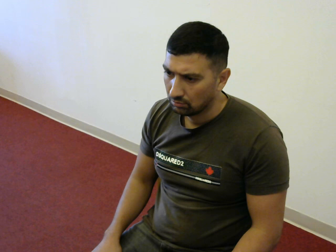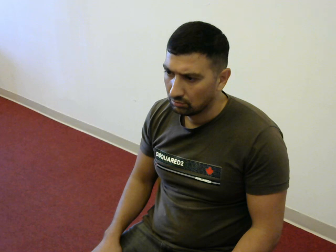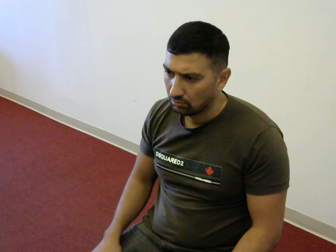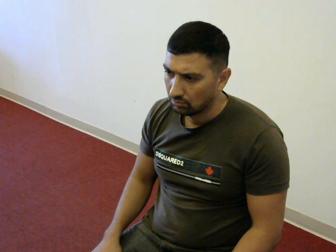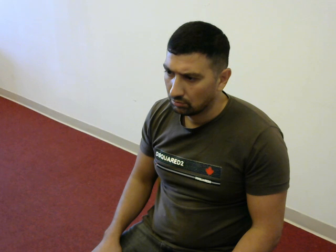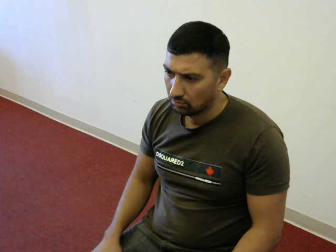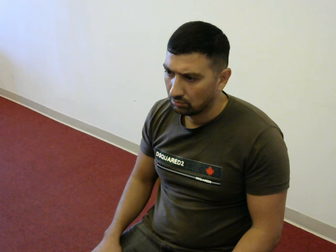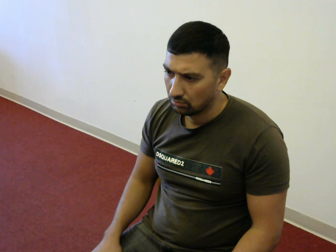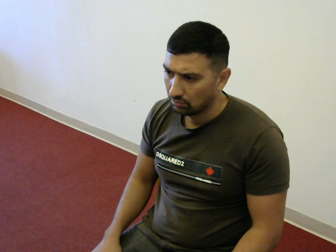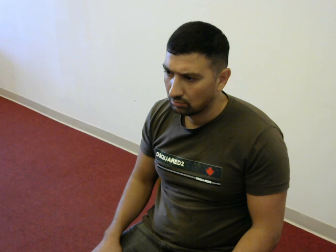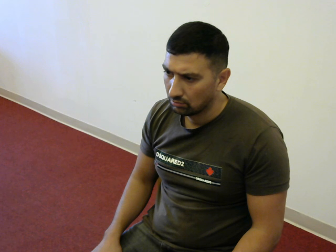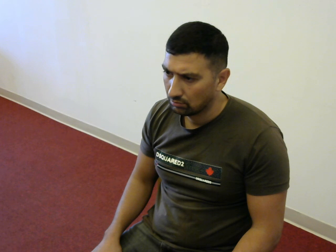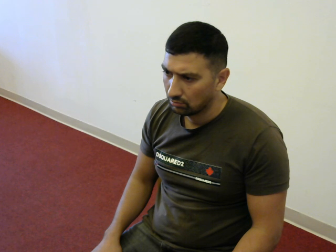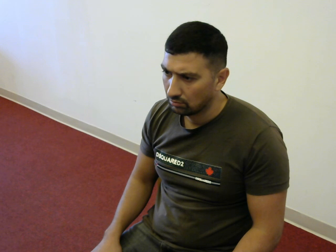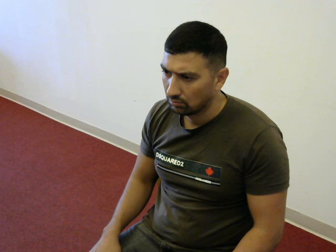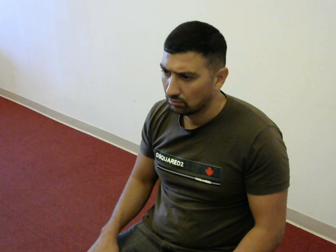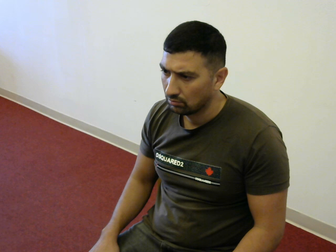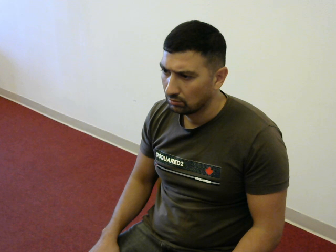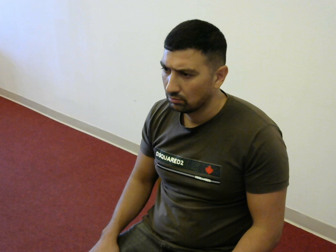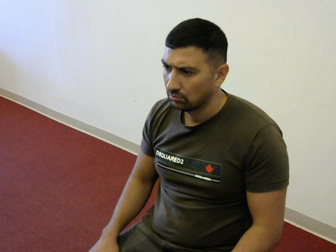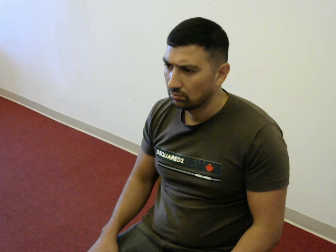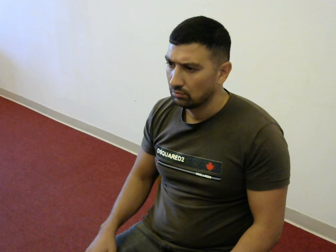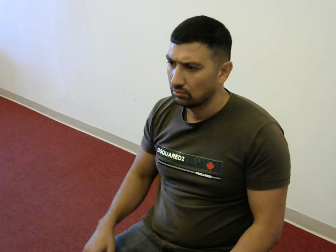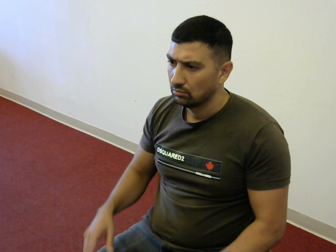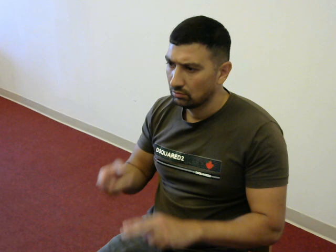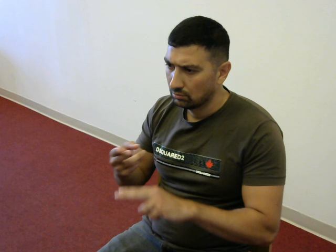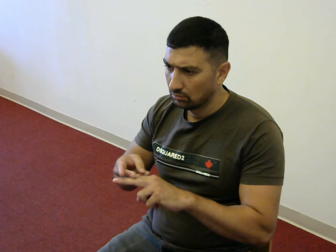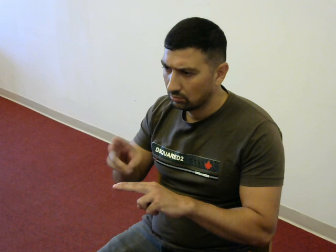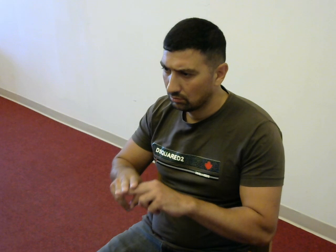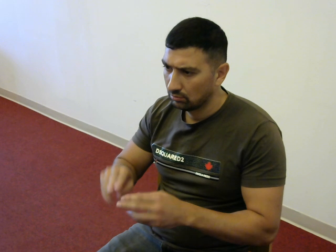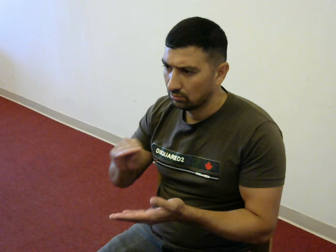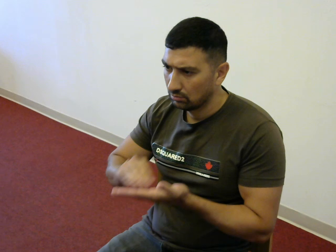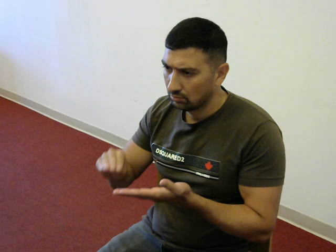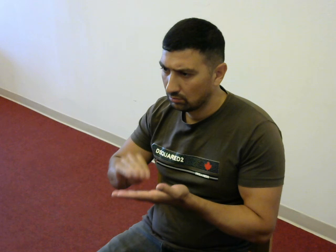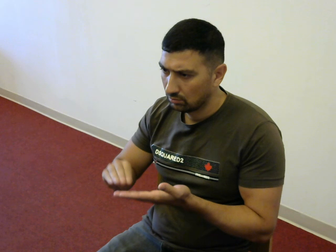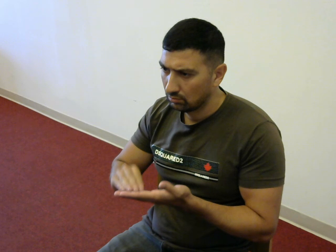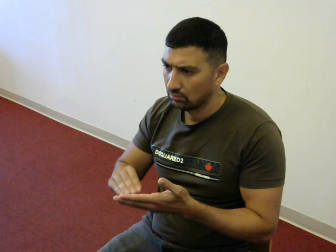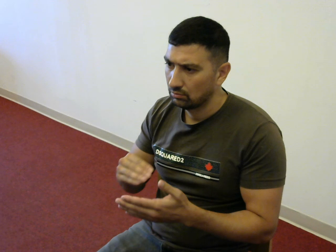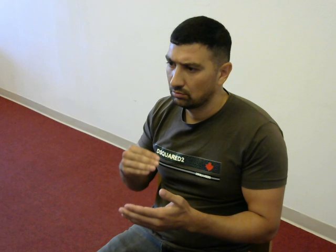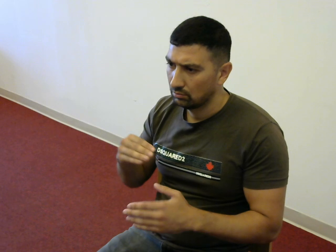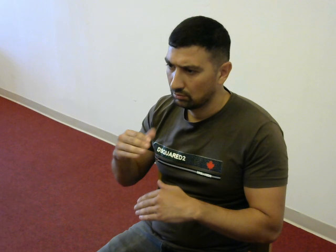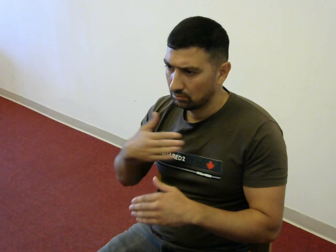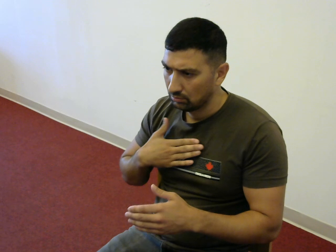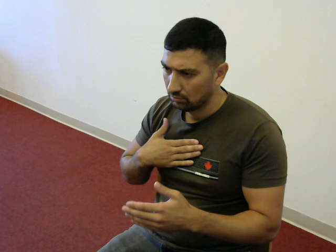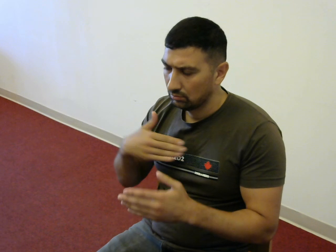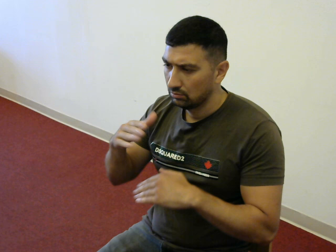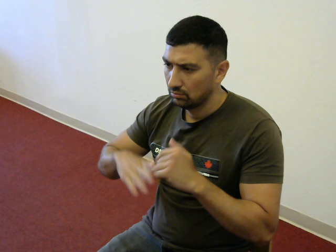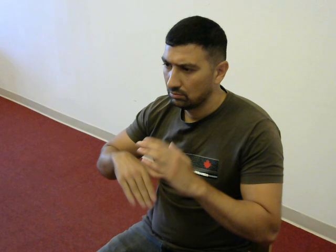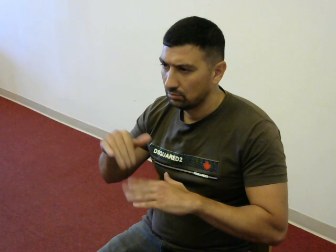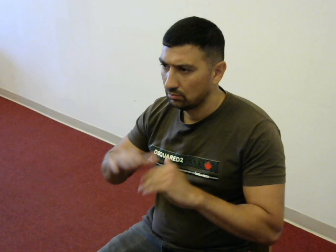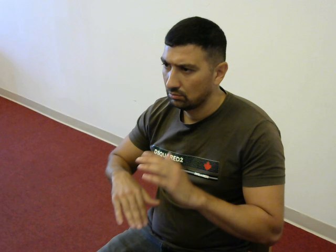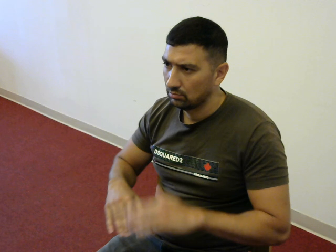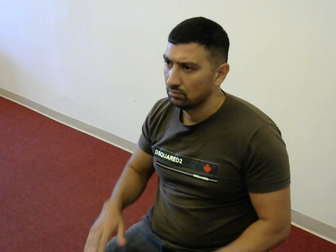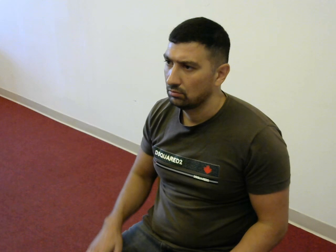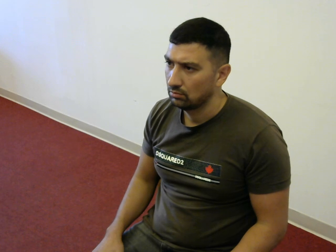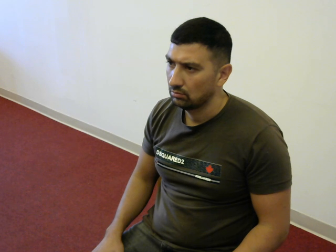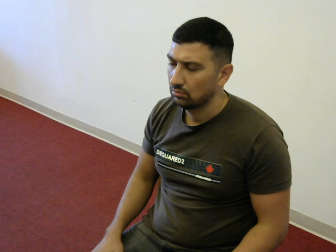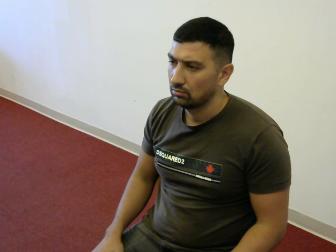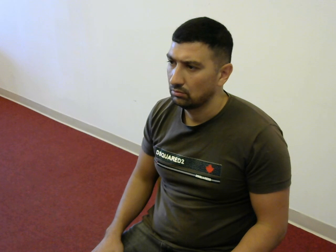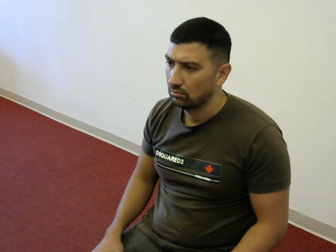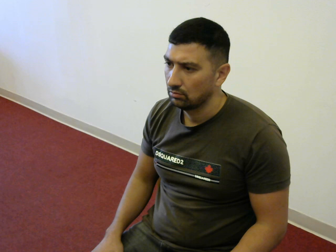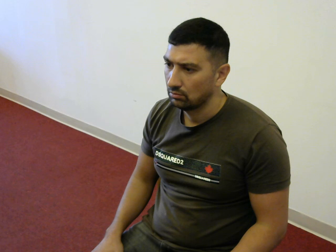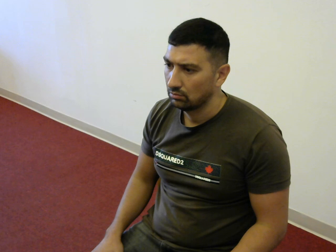Bu yazılar mənə aiddir